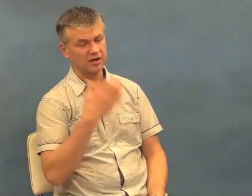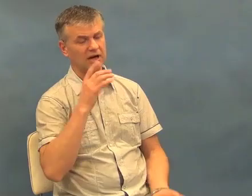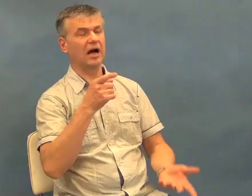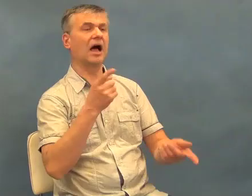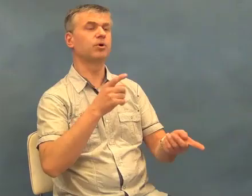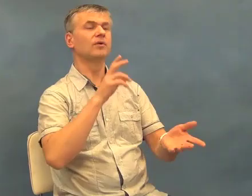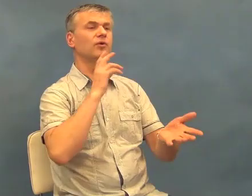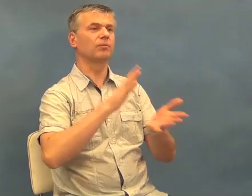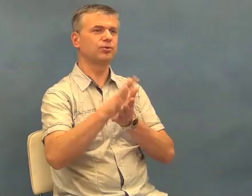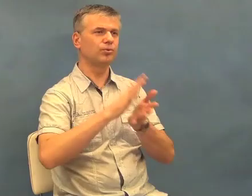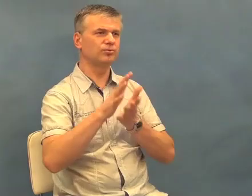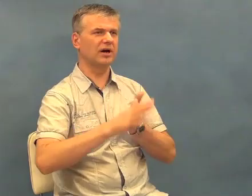Albo brudna woda.